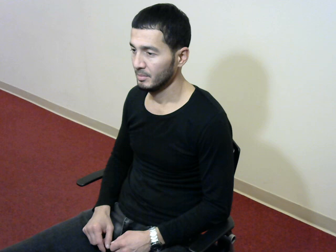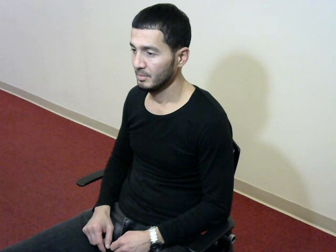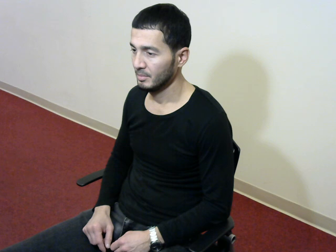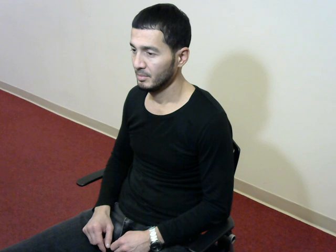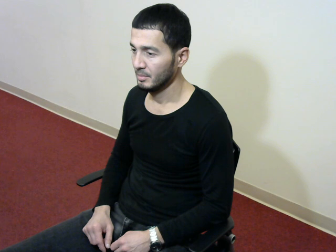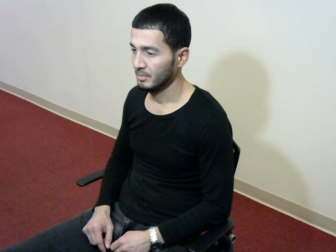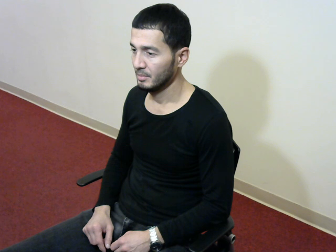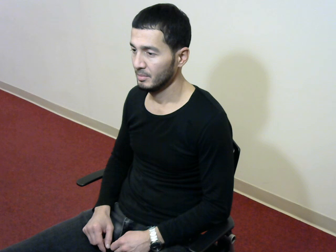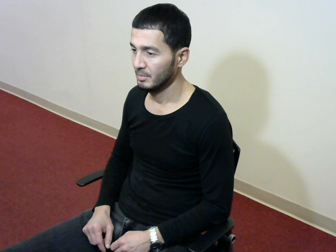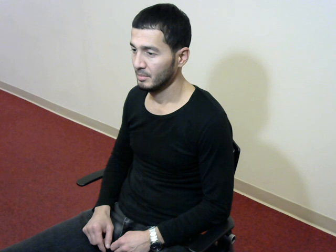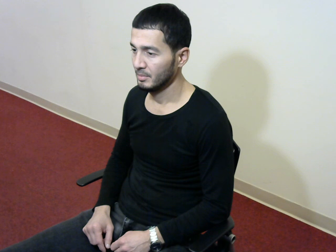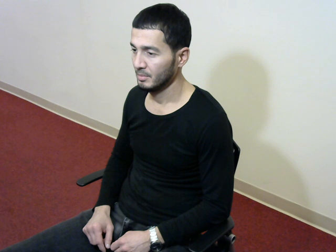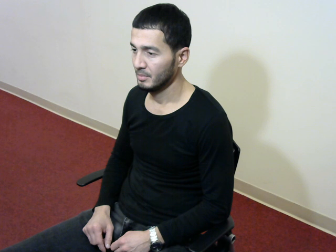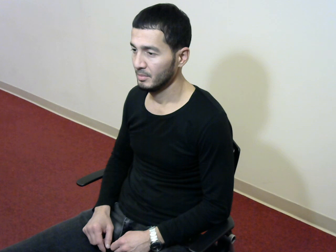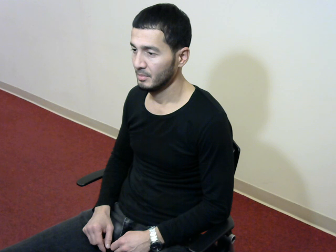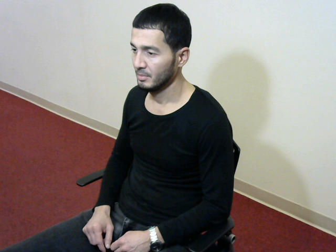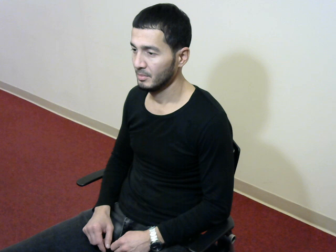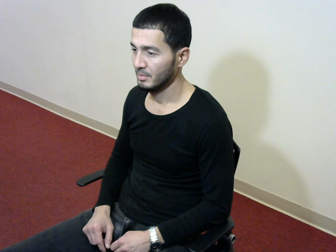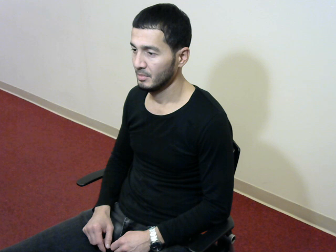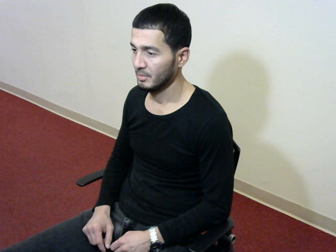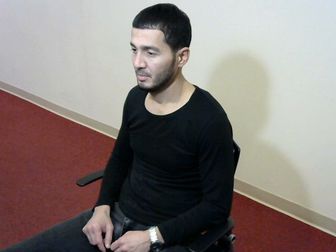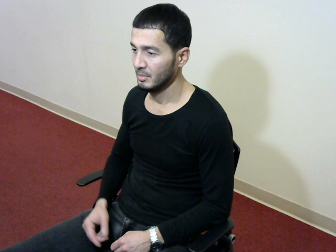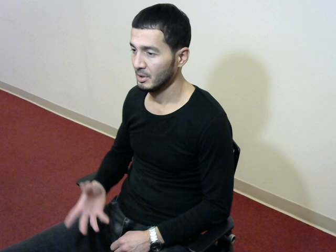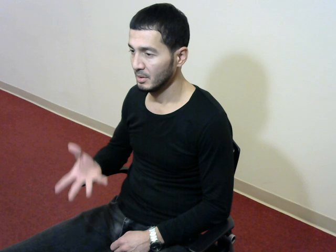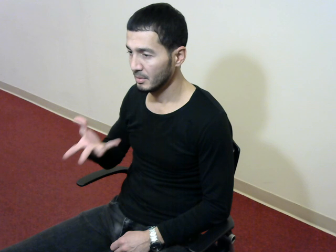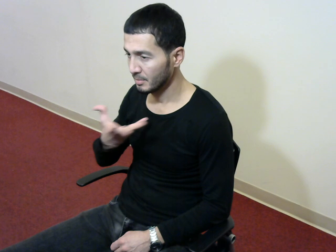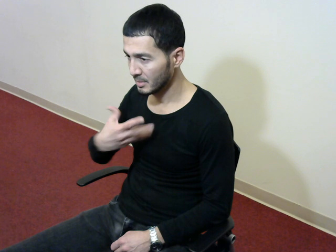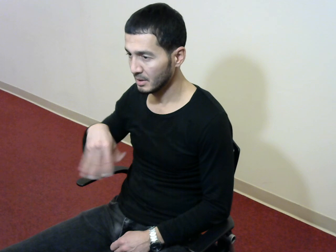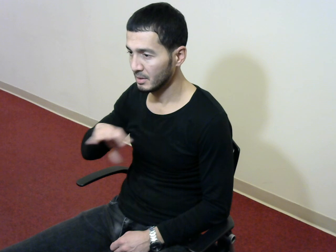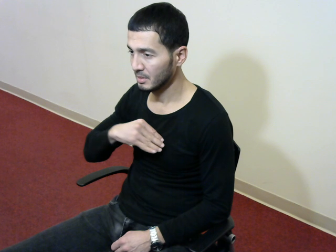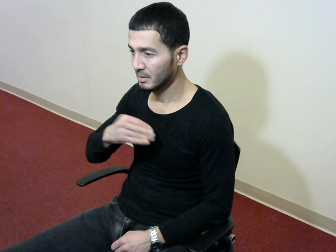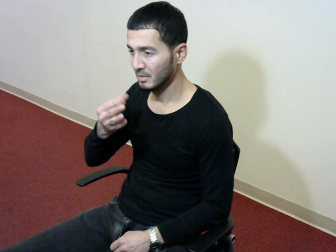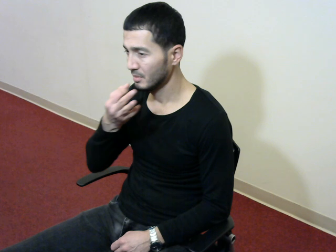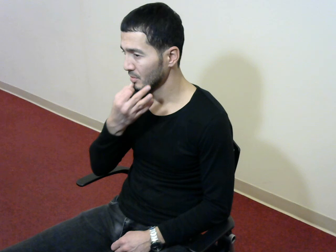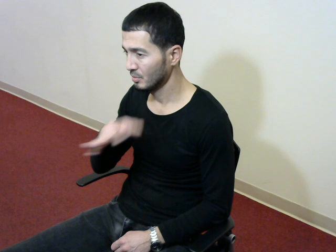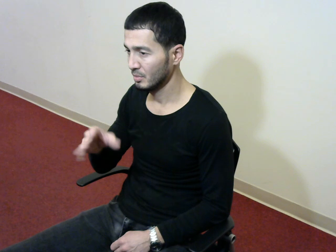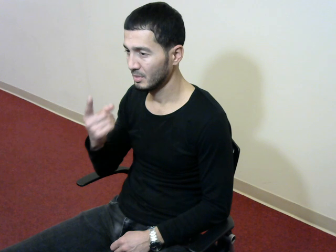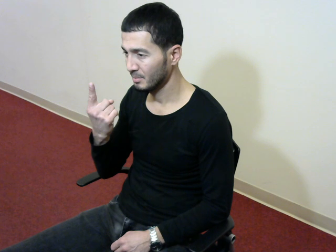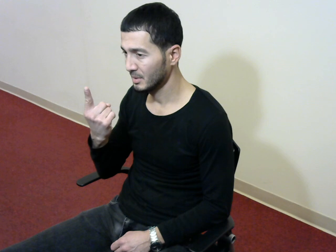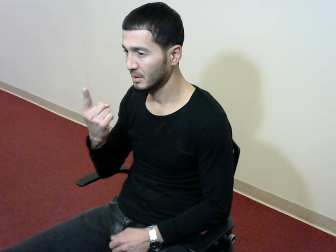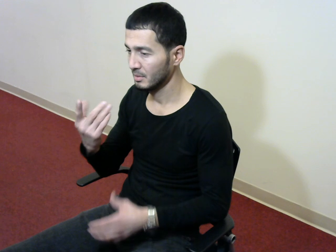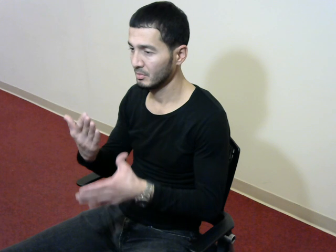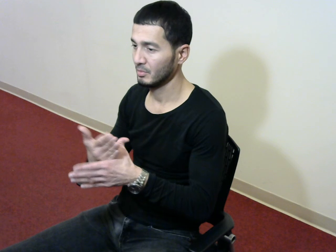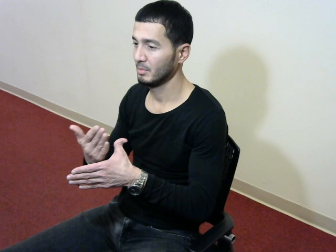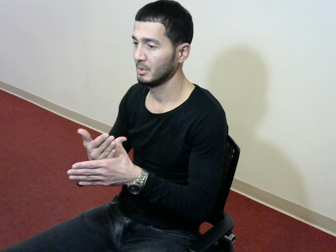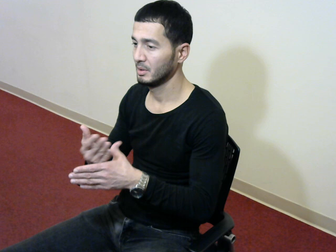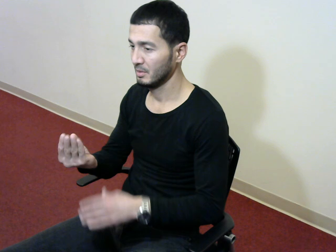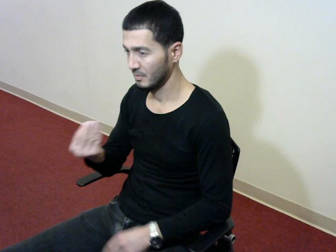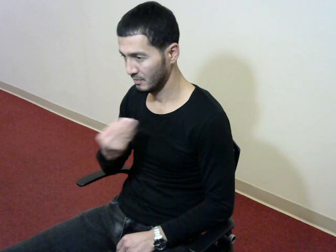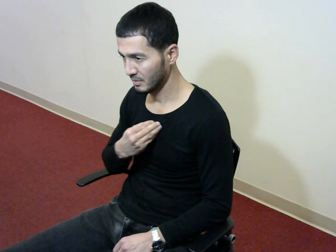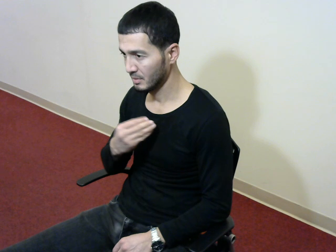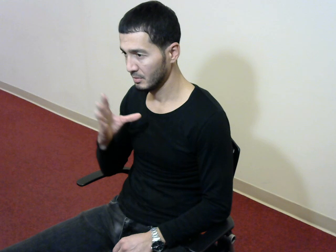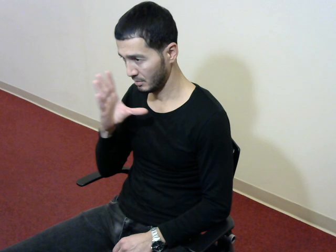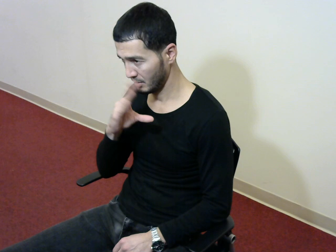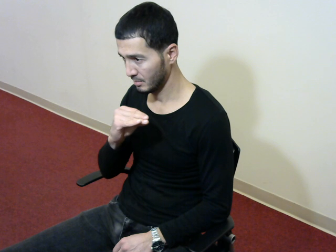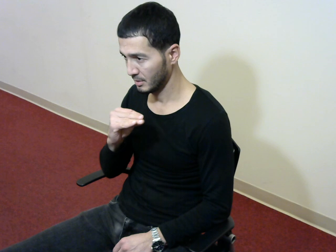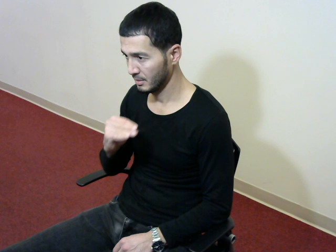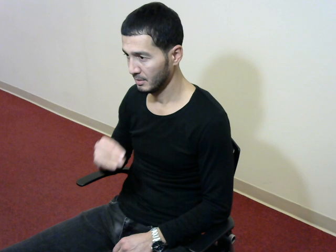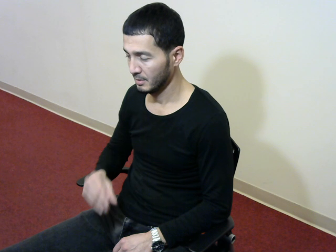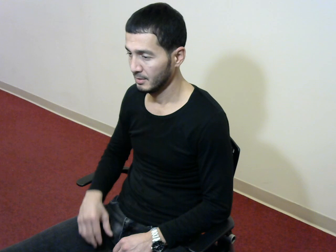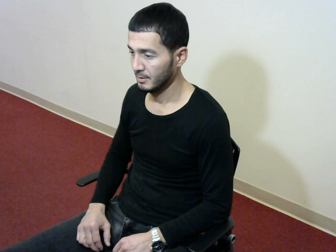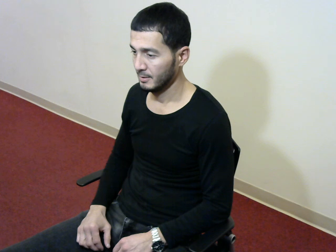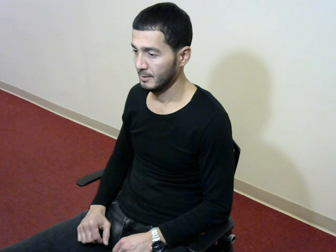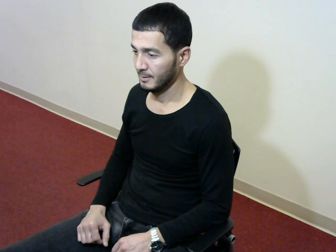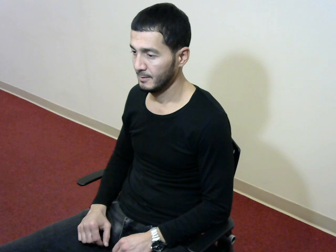Bizə hər hansı bir yardım düşürmü?